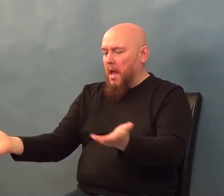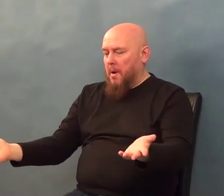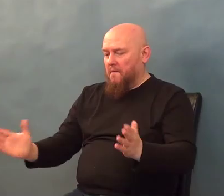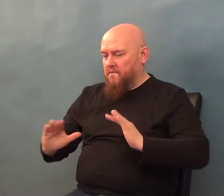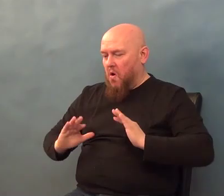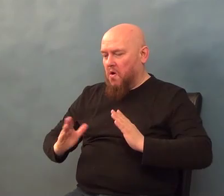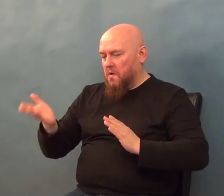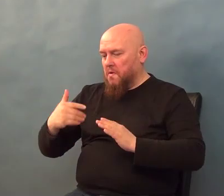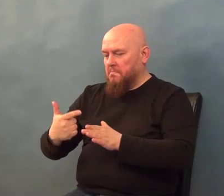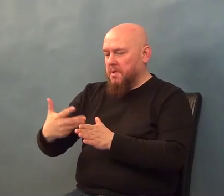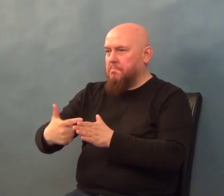Od czwartej trzydzieści do piątej trzydzieści robię zakupy.